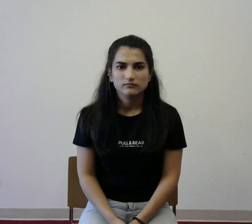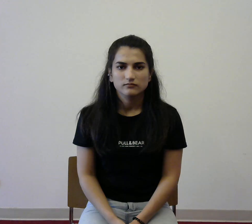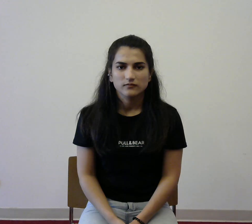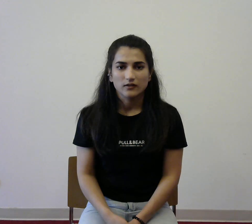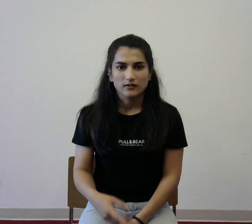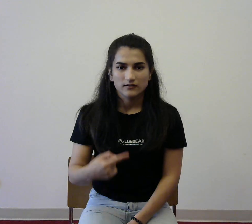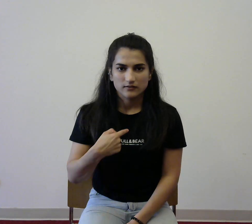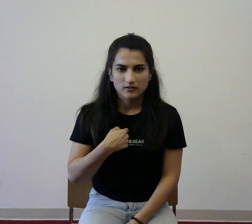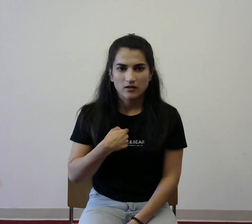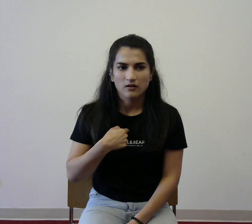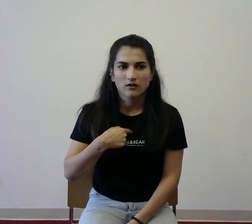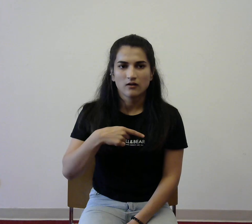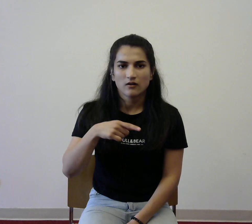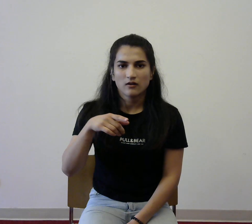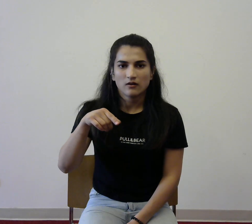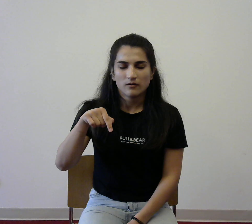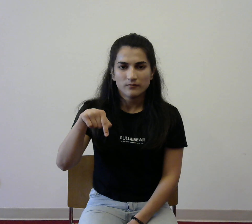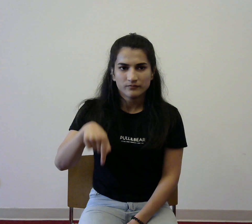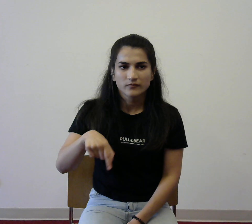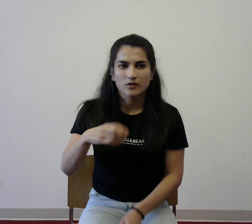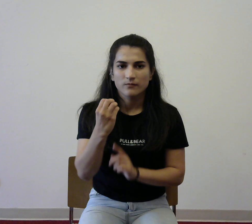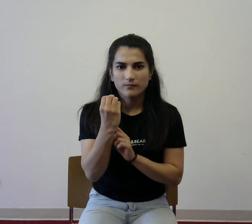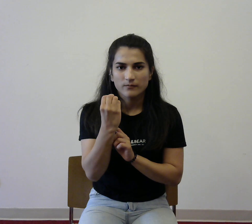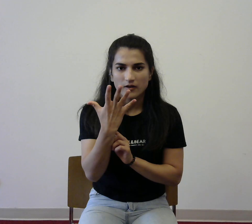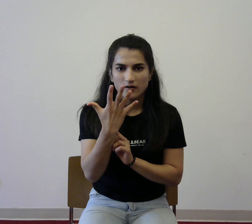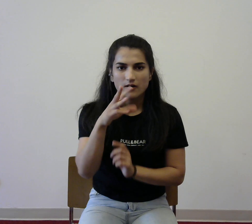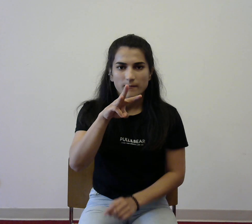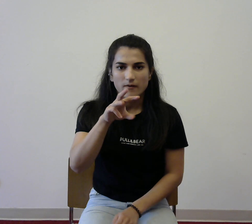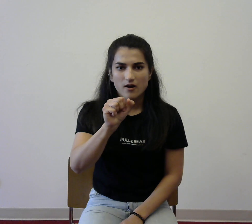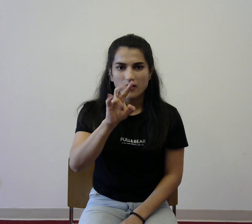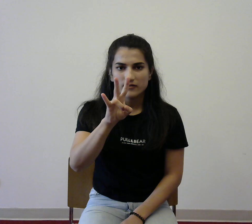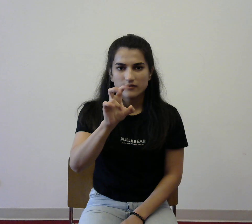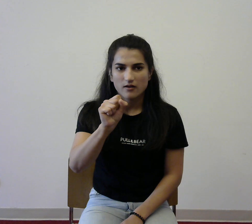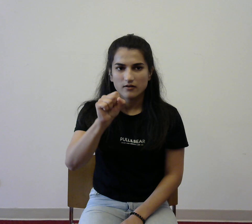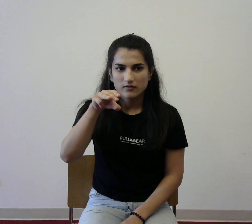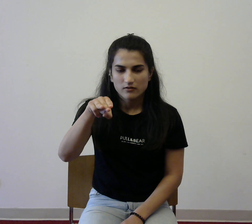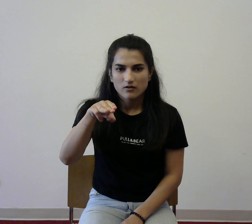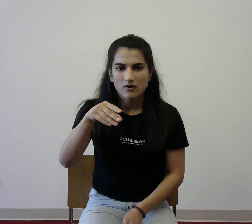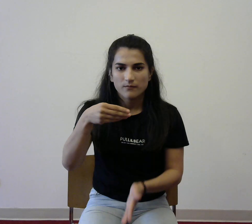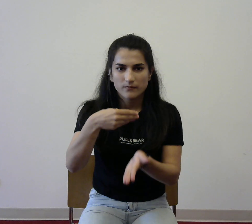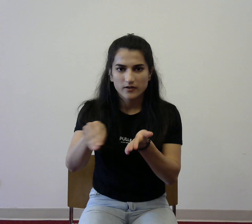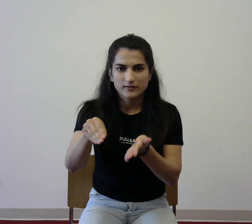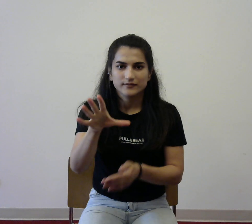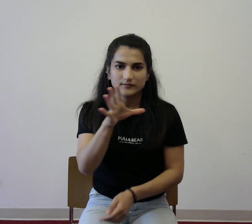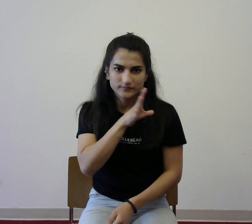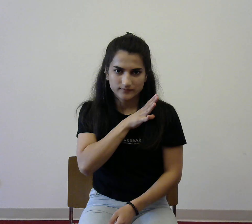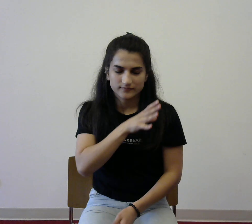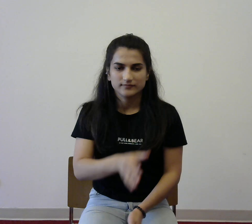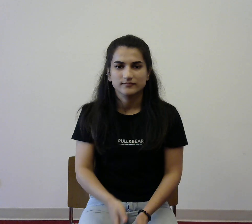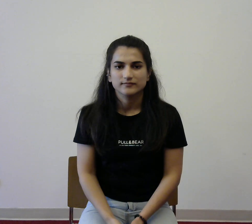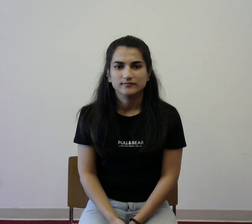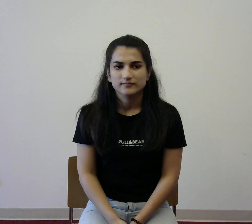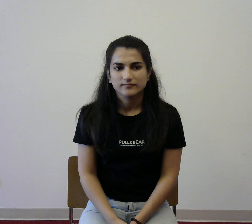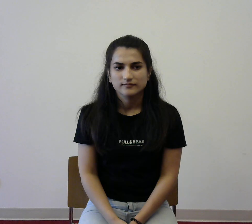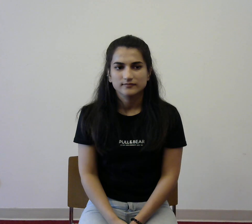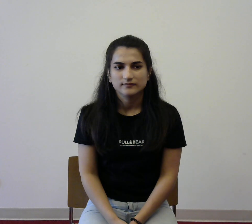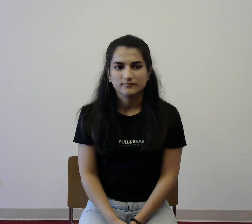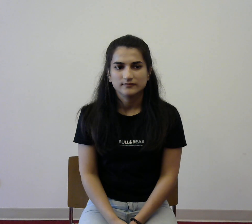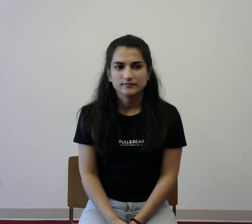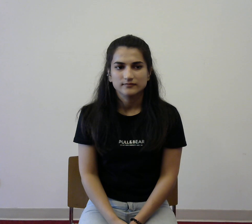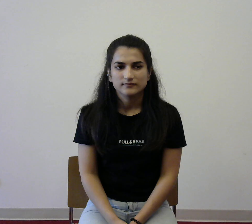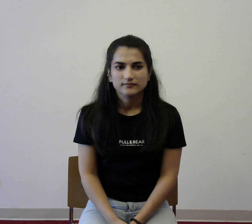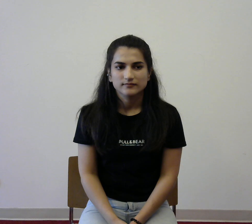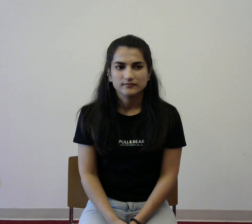Mən bunu 15 manata almışam